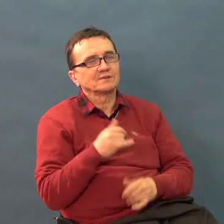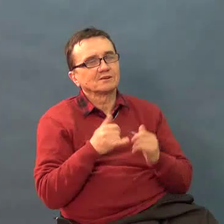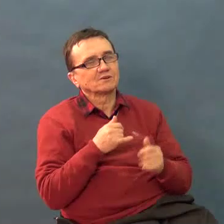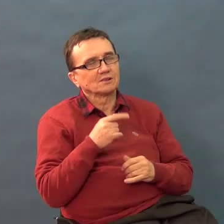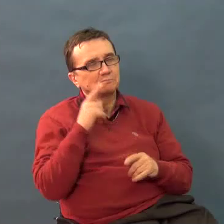Rower.